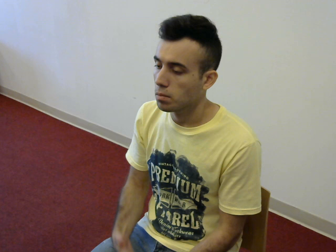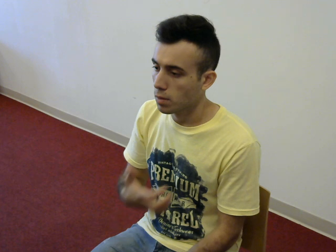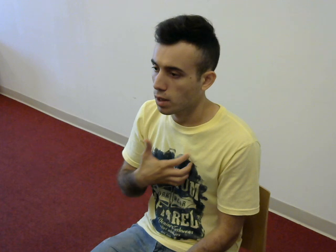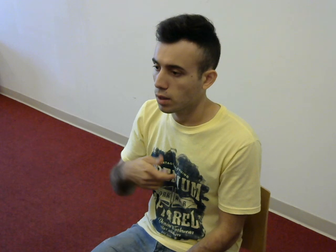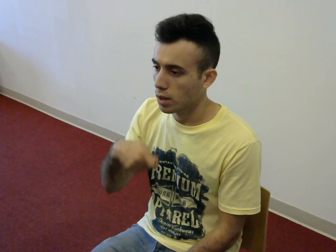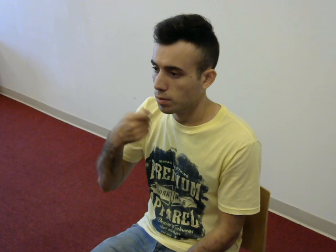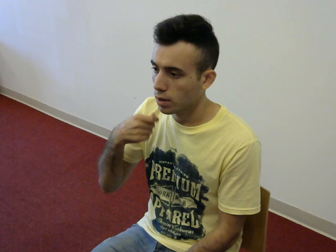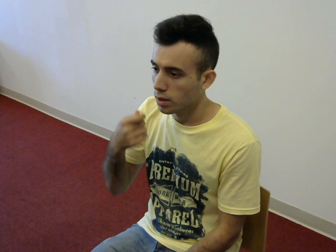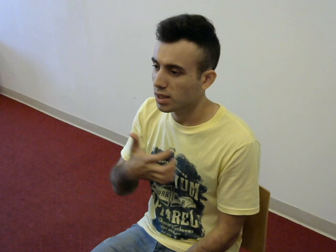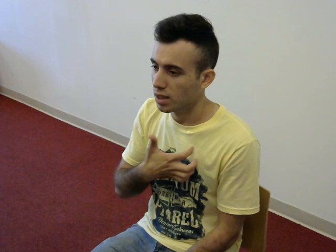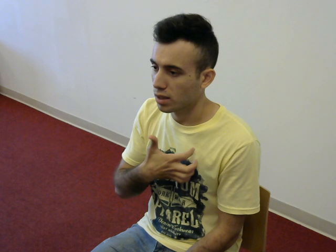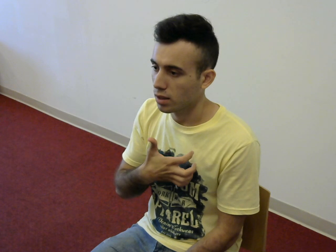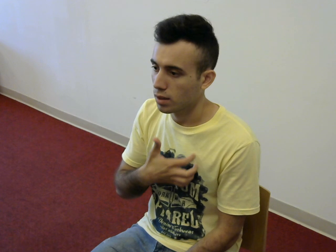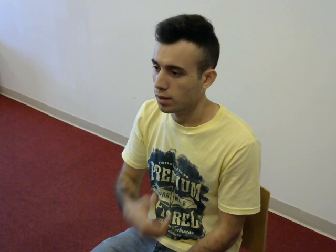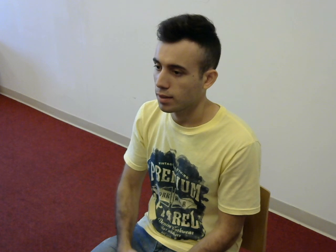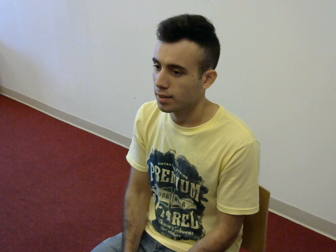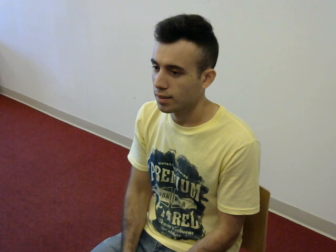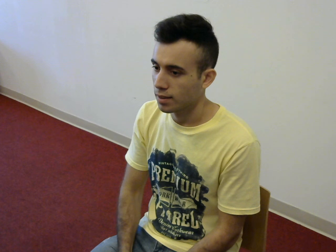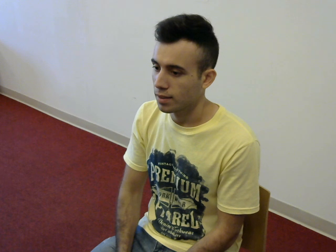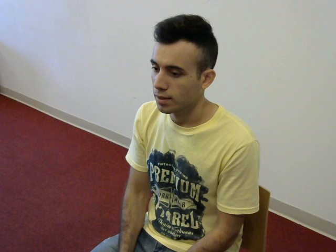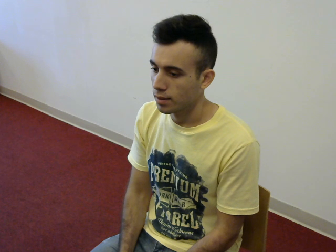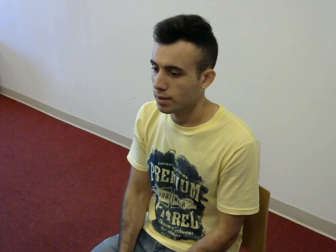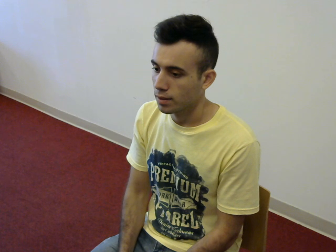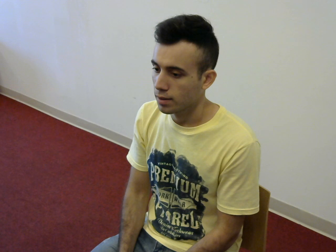Mən yemək istəyirəm